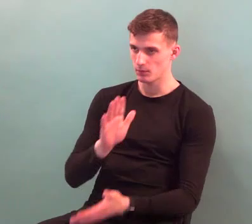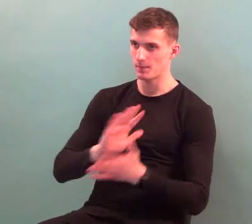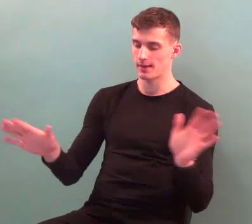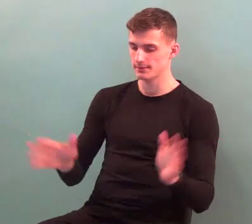Bez.